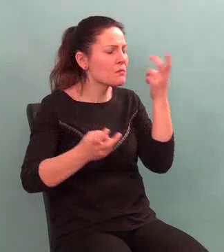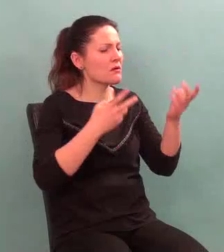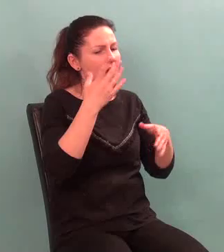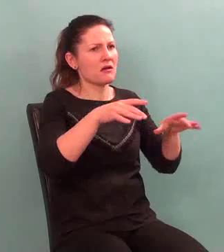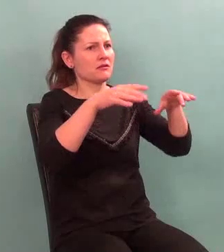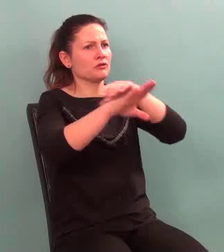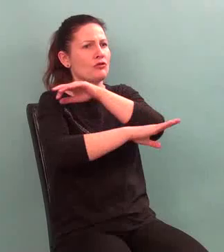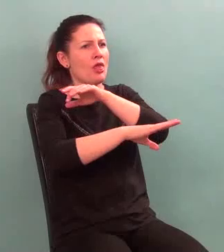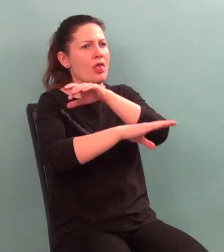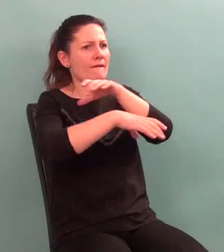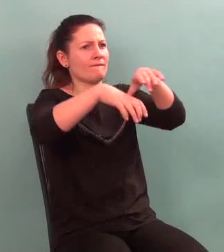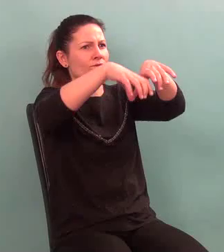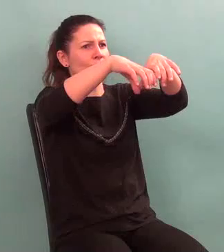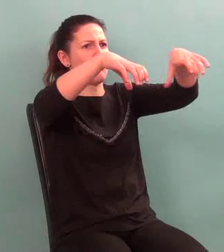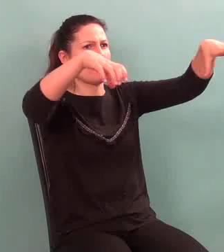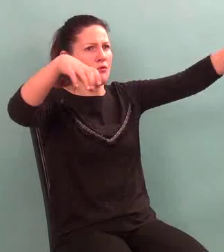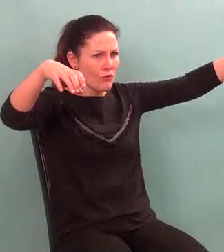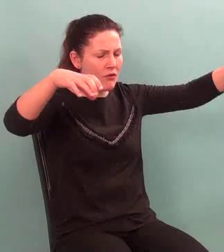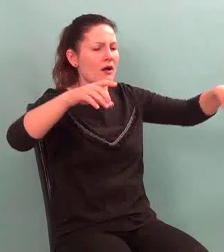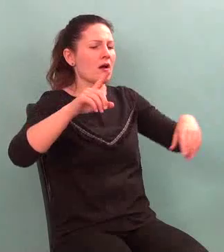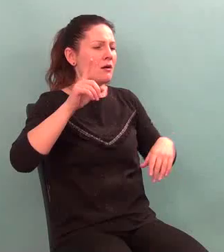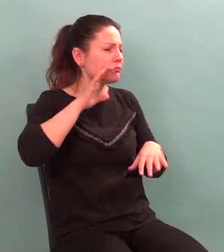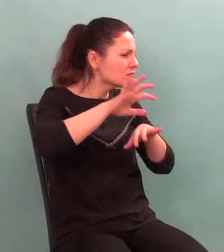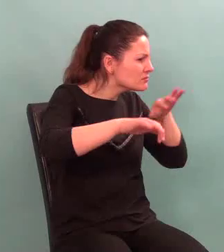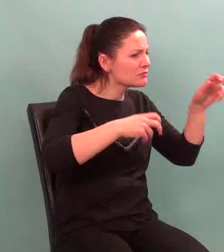Chłopiec przeszukuje powalony konar drzewa.